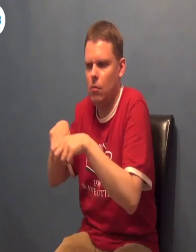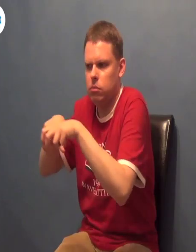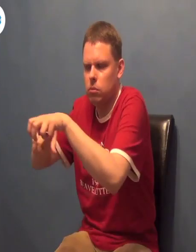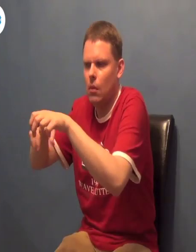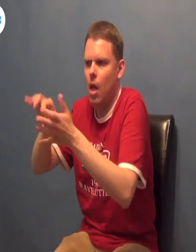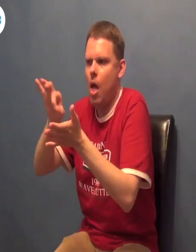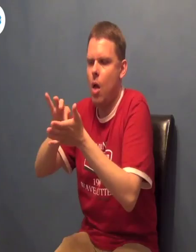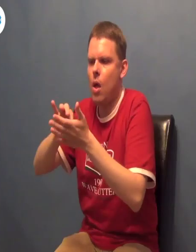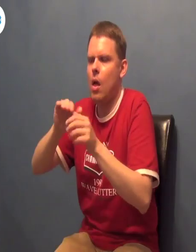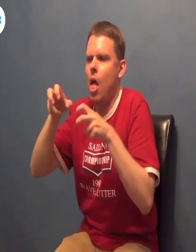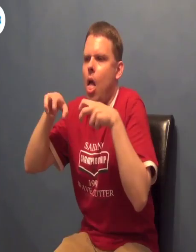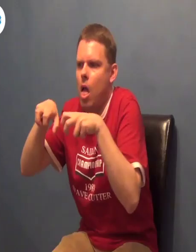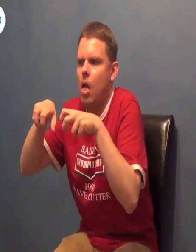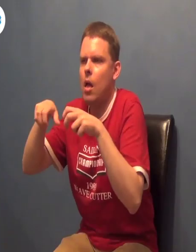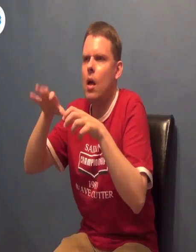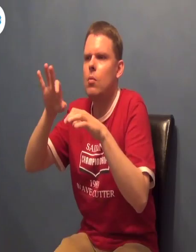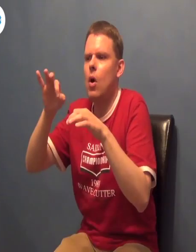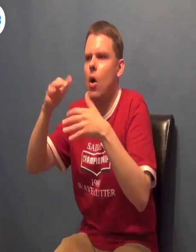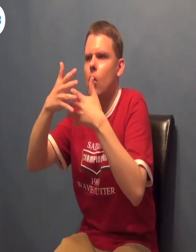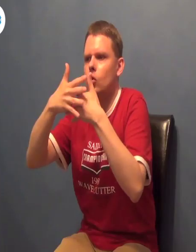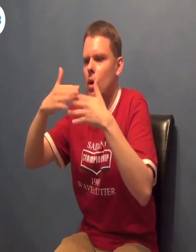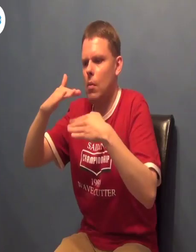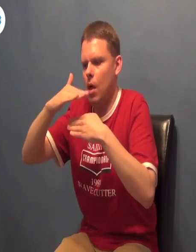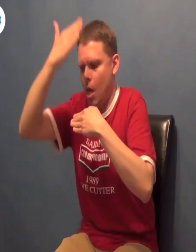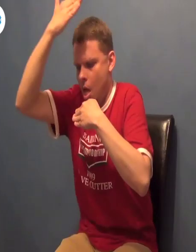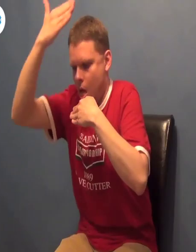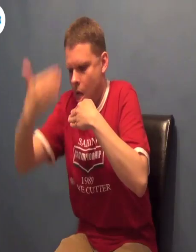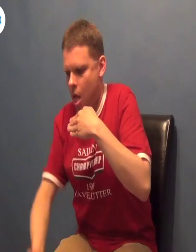W pewnym momencie zatrzymują się, bo ziemia nagle się kończy i widać ogromną przepaść.